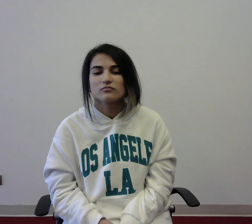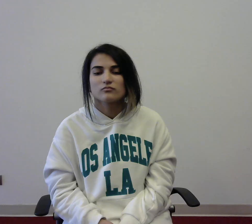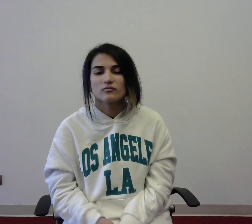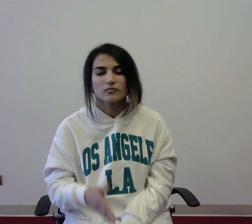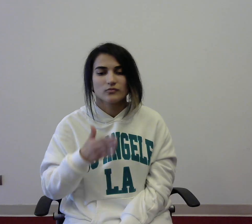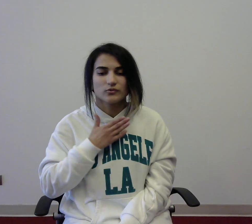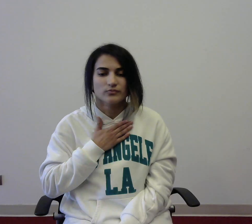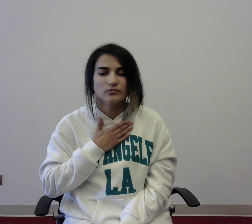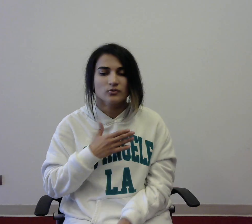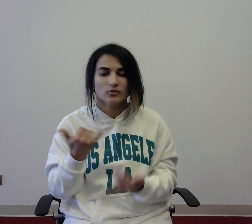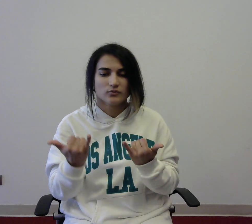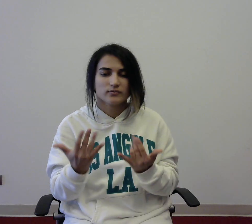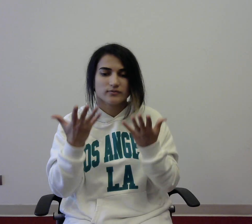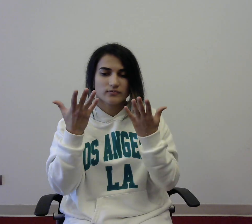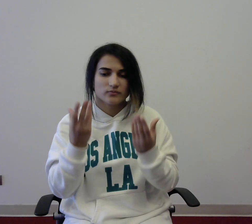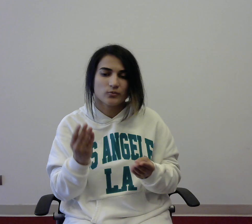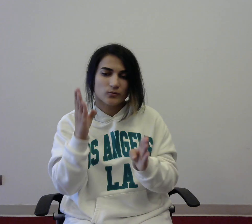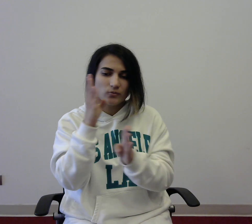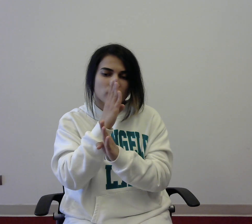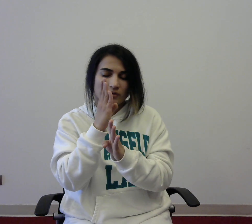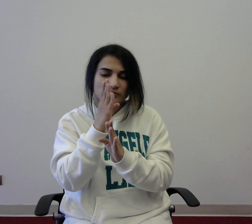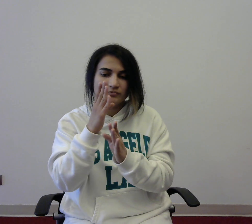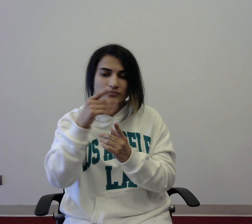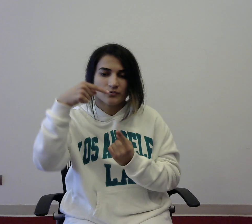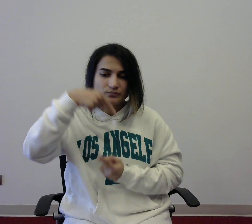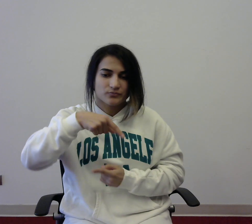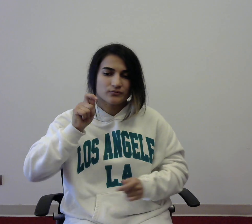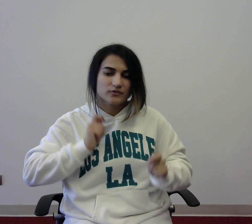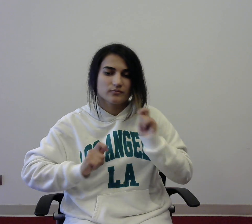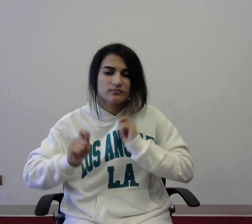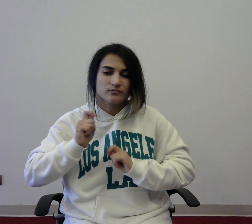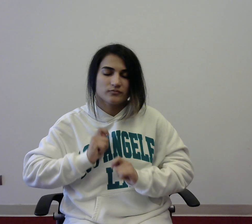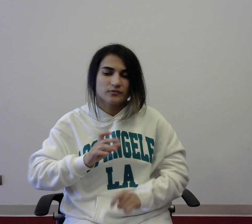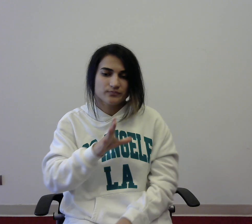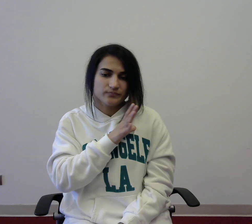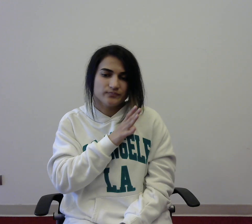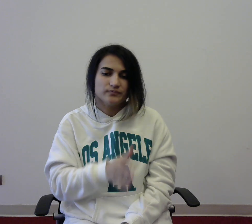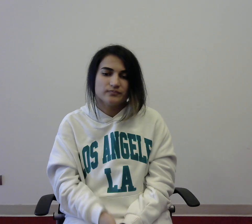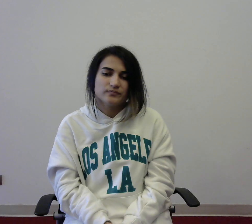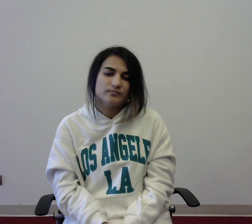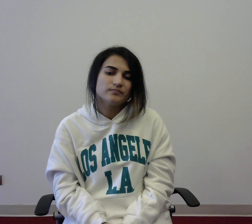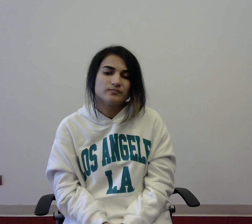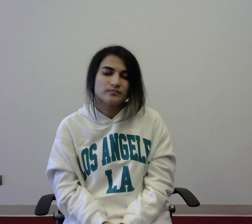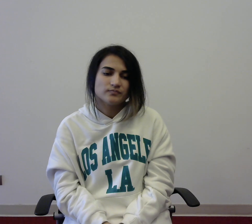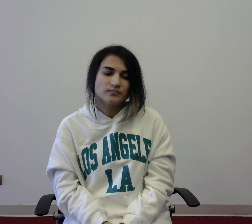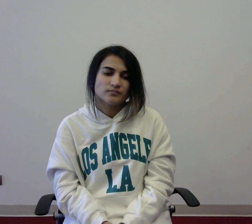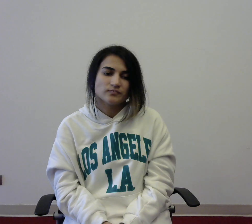Mən bu gün havaya uyğun geyinməmişəm